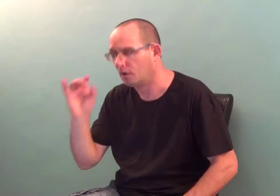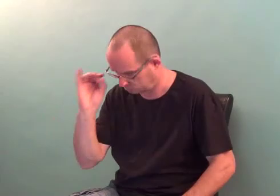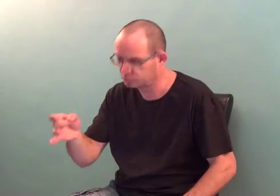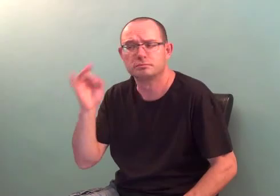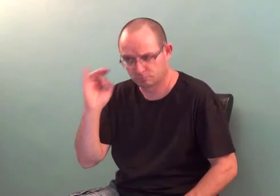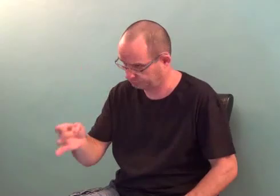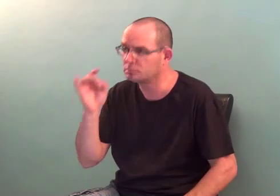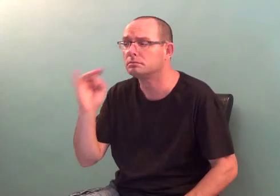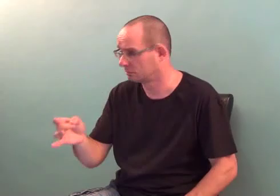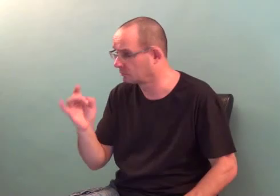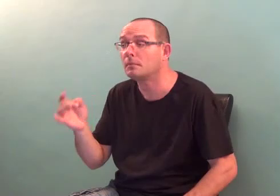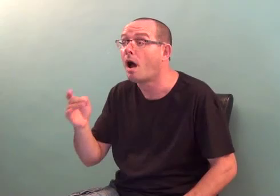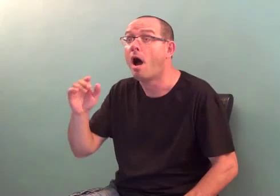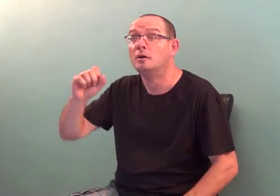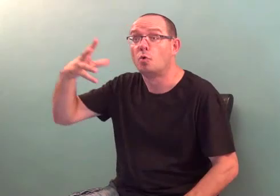Dobrze.